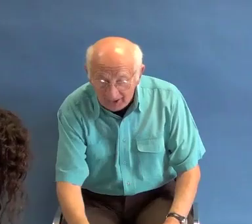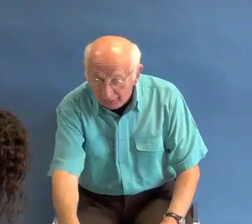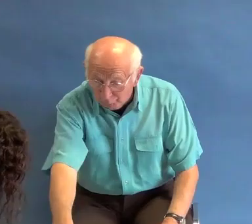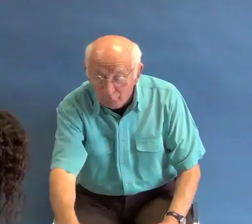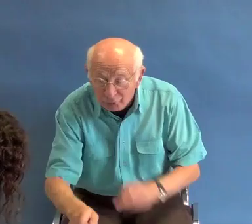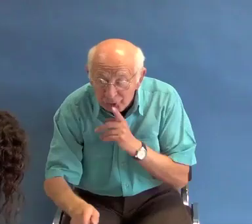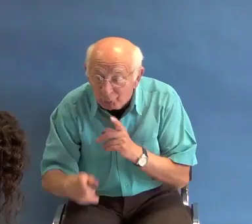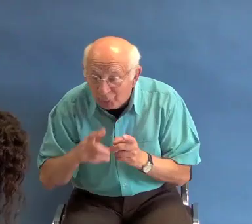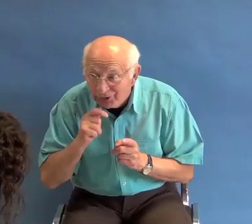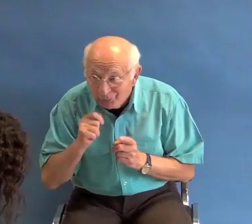Tu jest cicho i nie budzi.